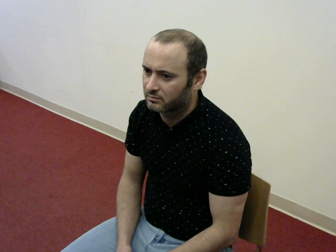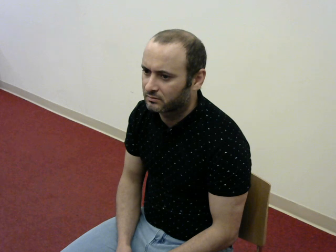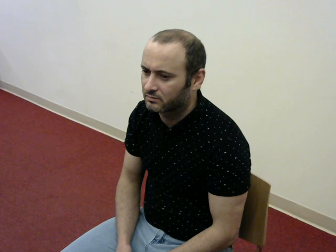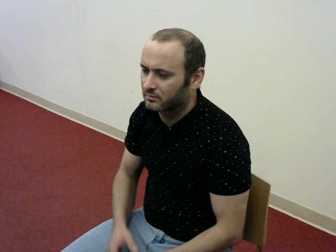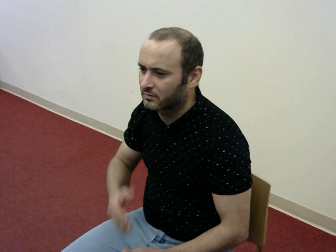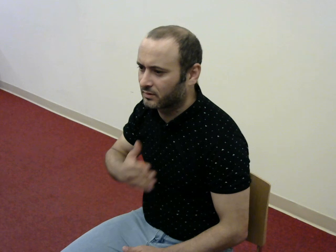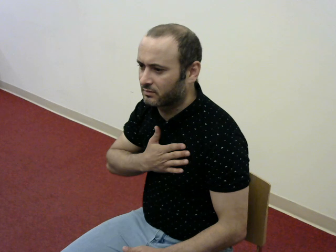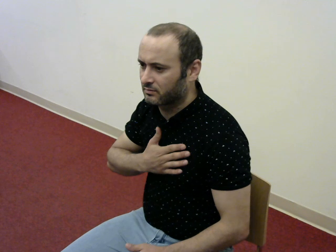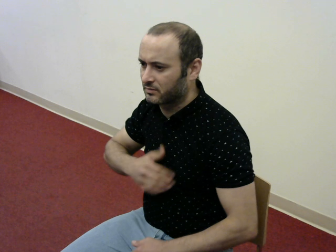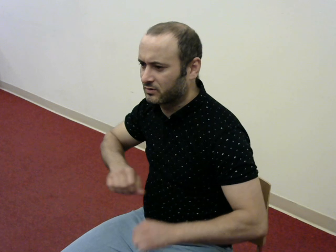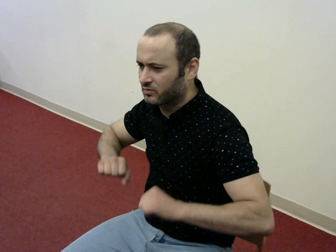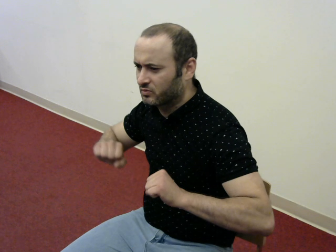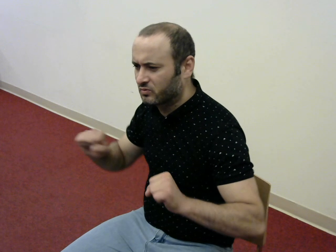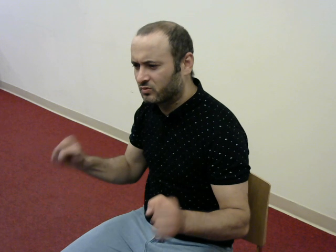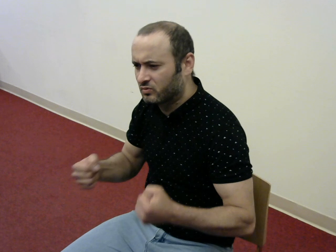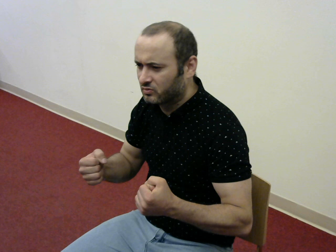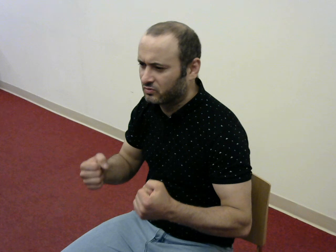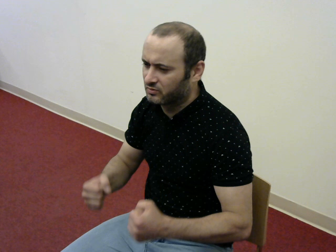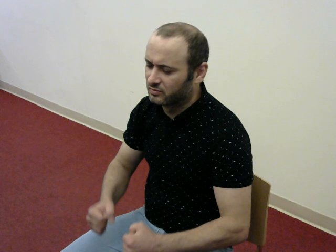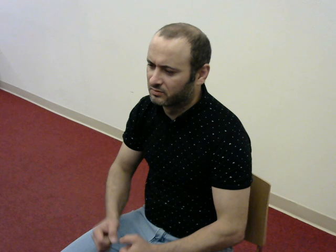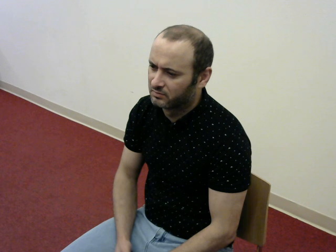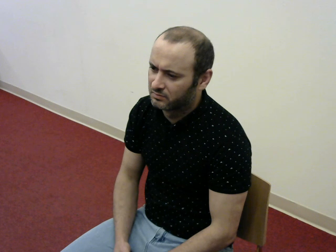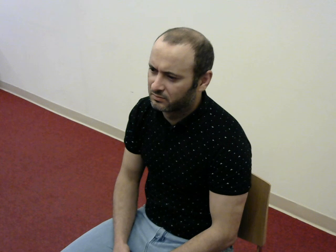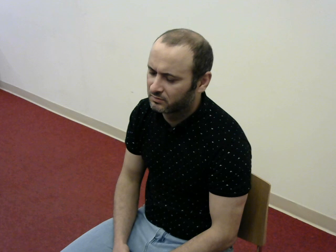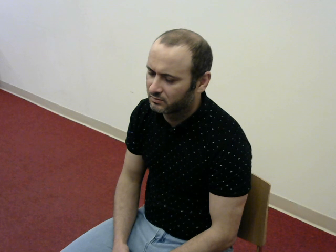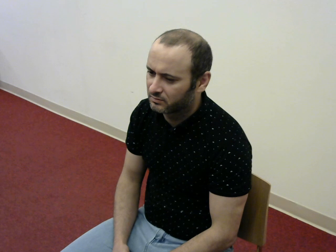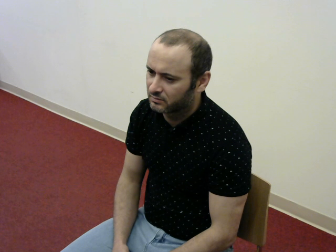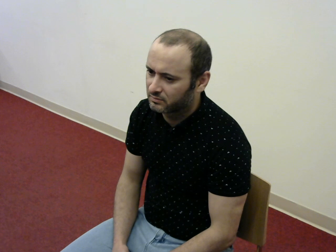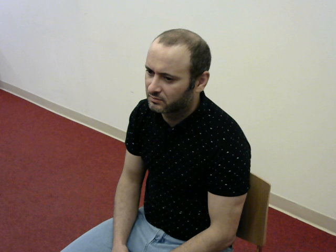Mənə soyuqdur